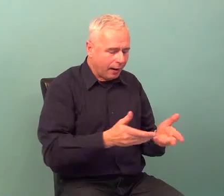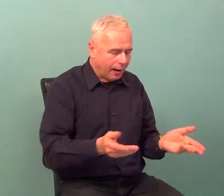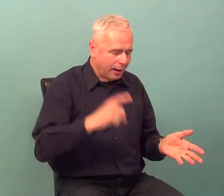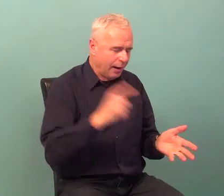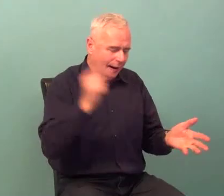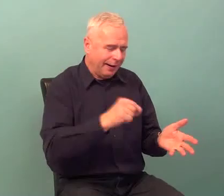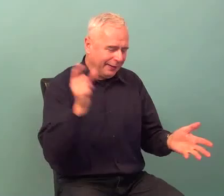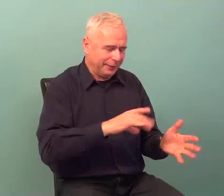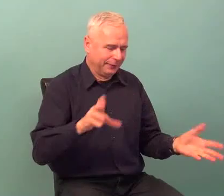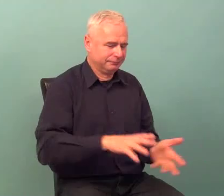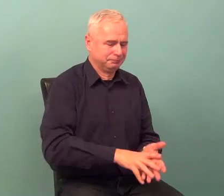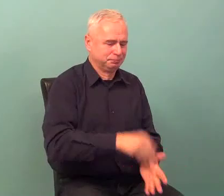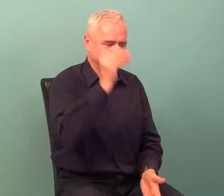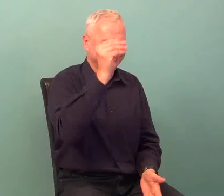Ptak wybrał z miski wszystkie owoce.